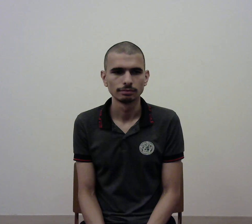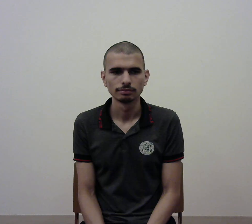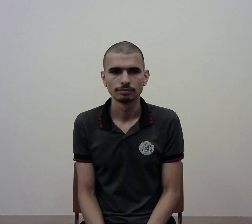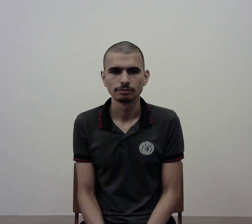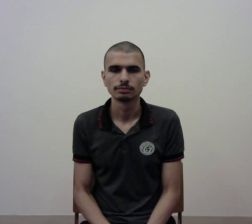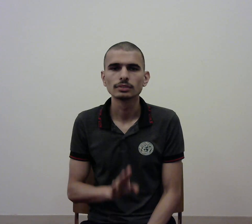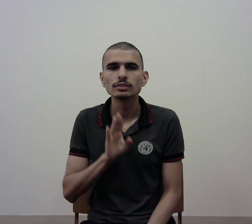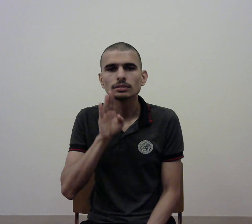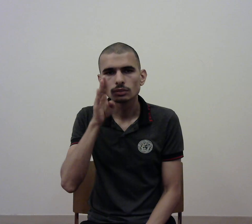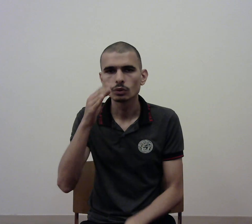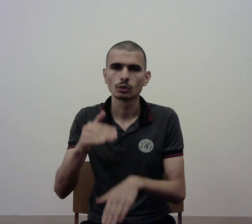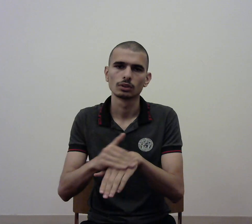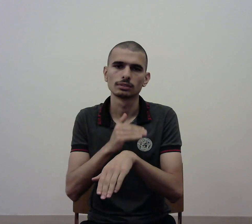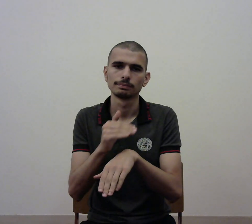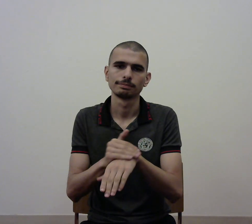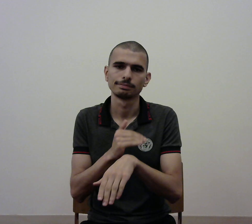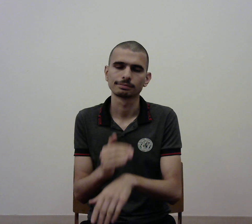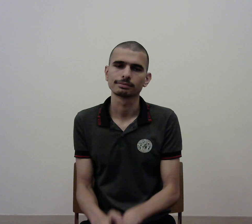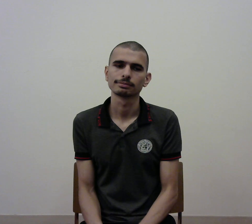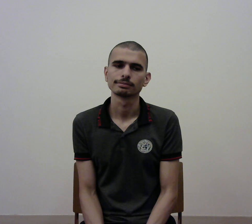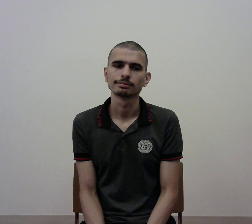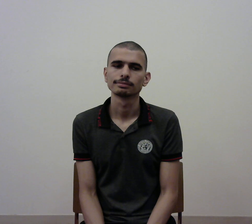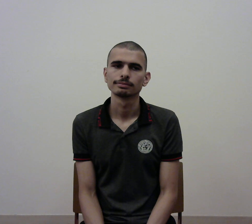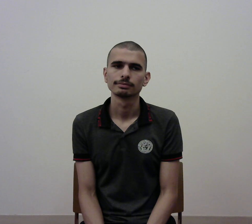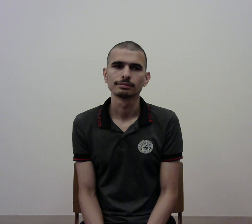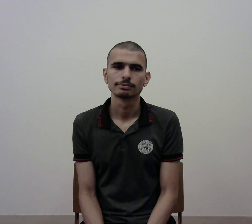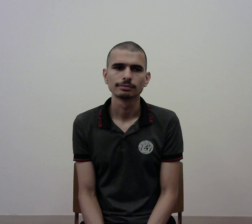Sabahınız xeyir